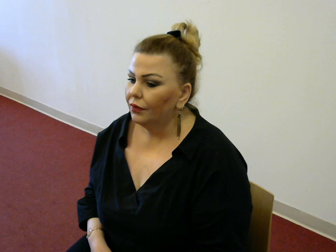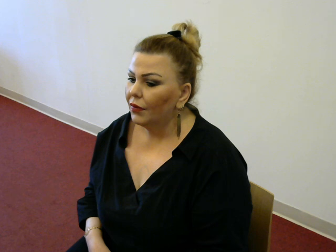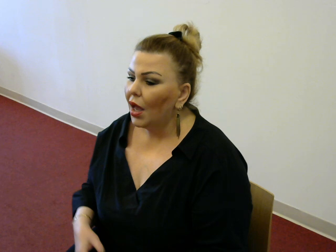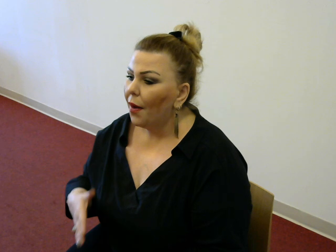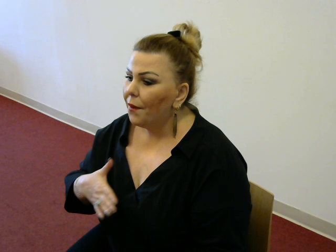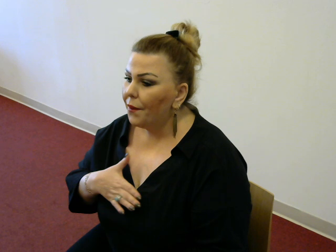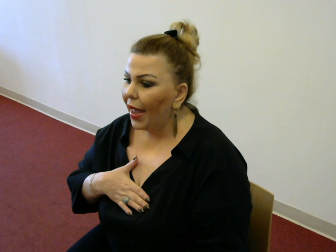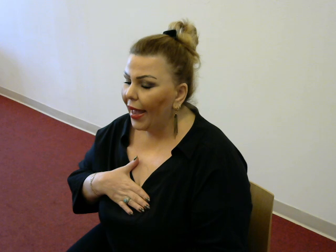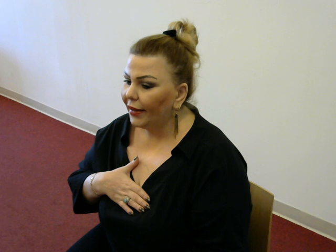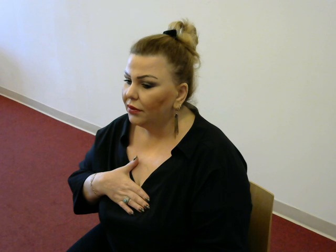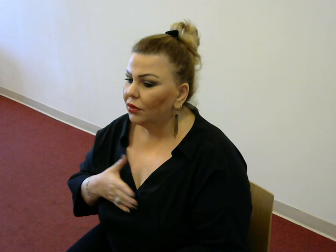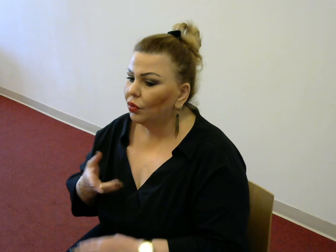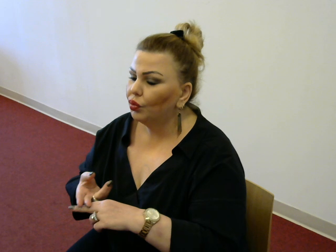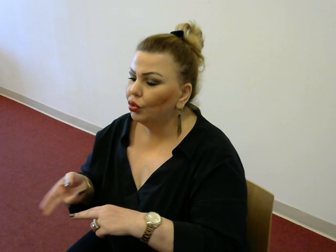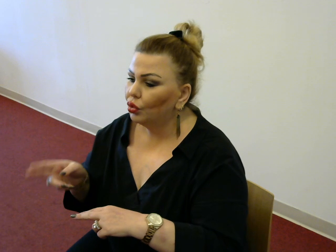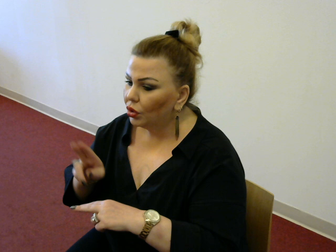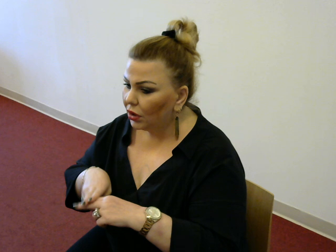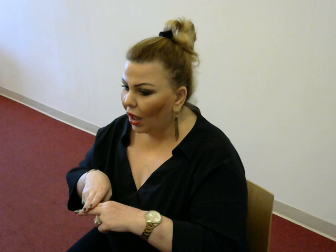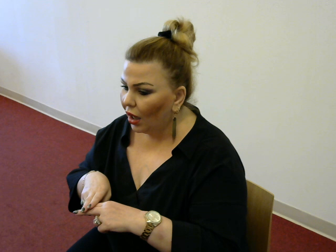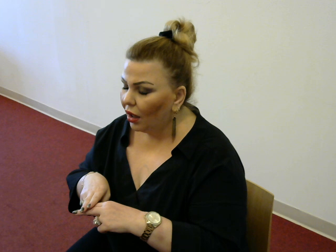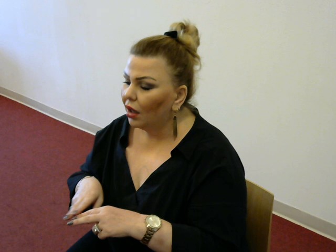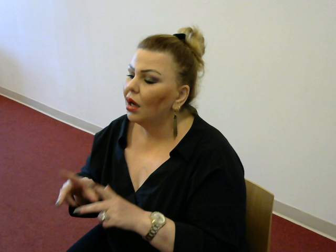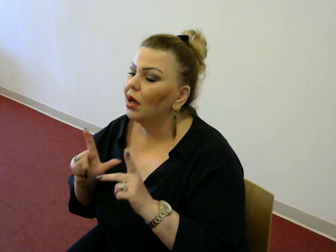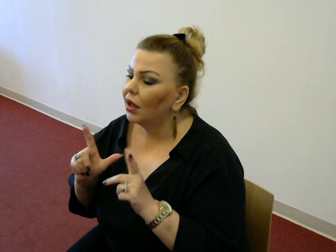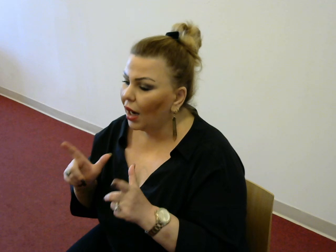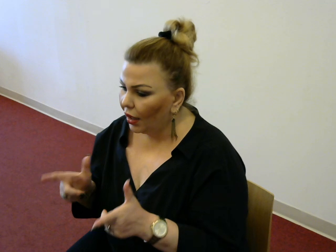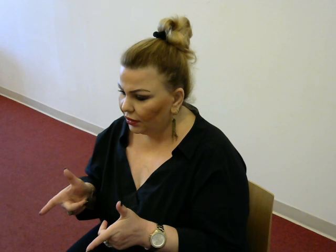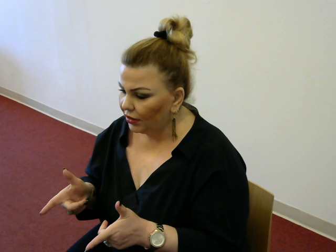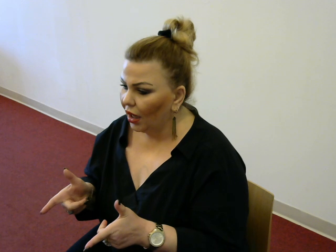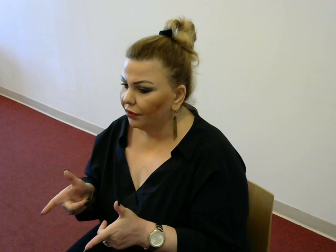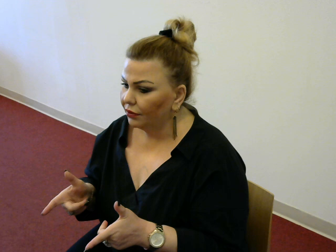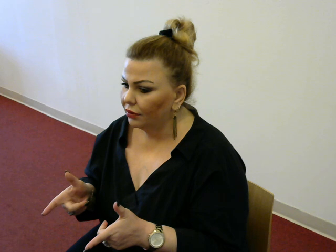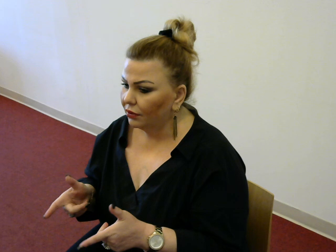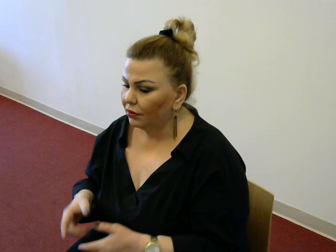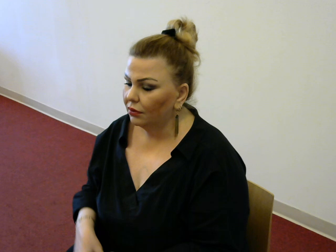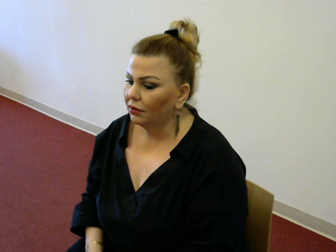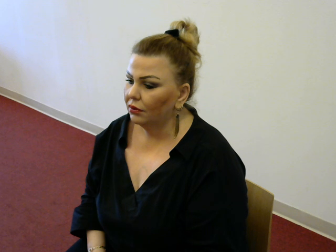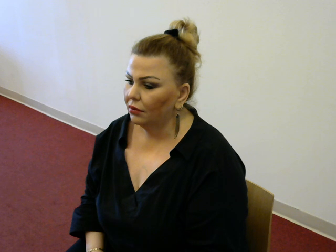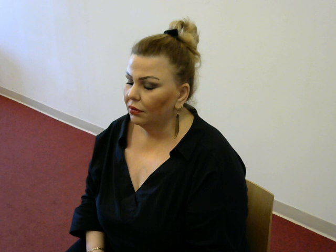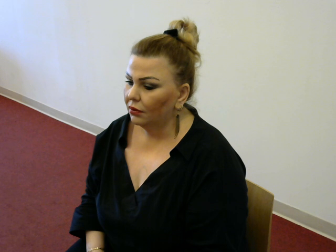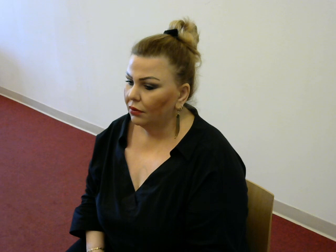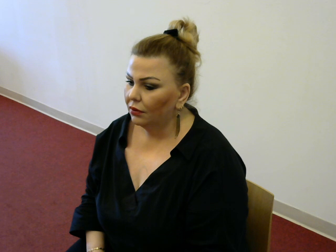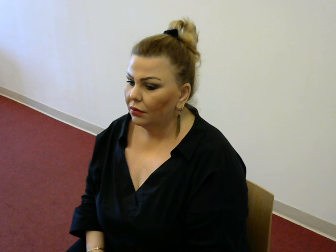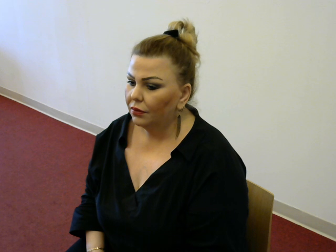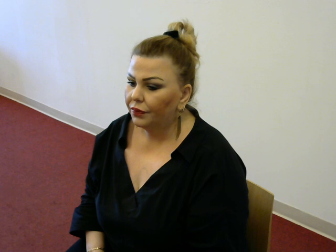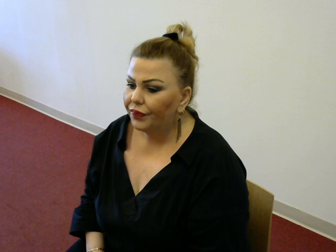Mən bununla razıyam